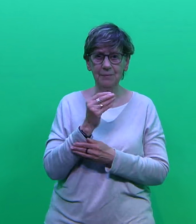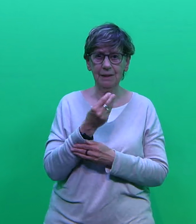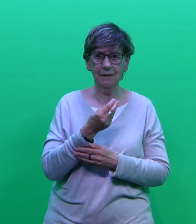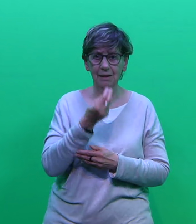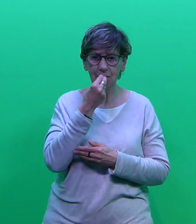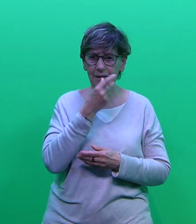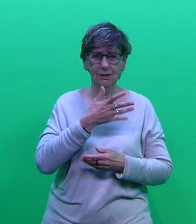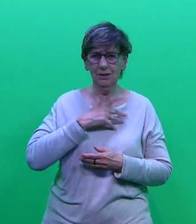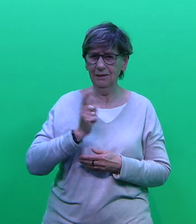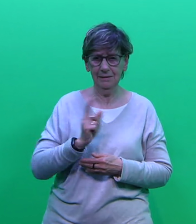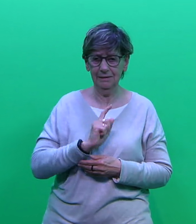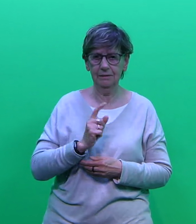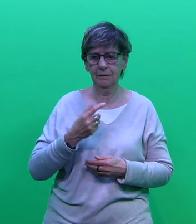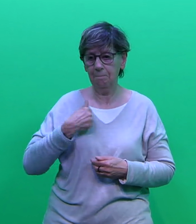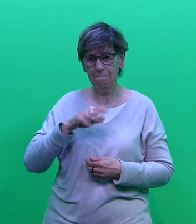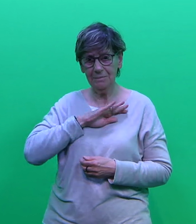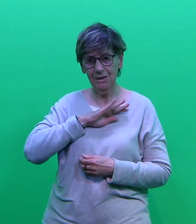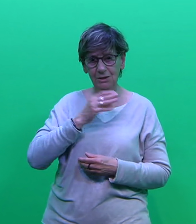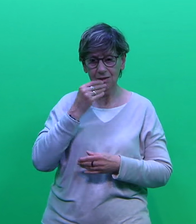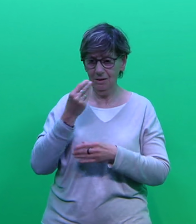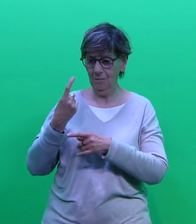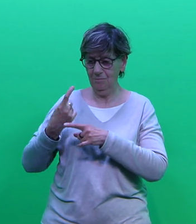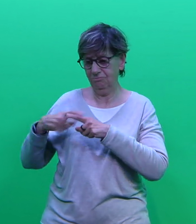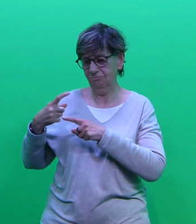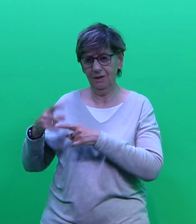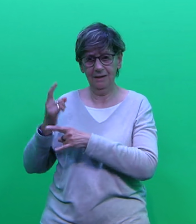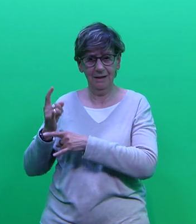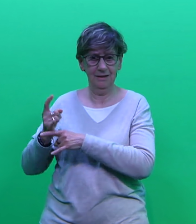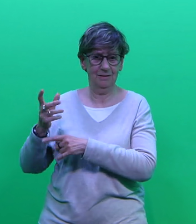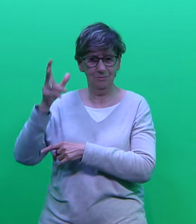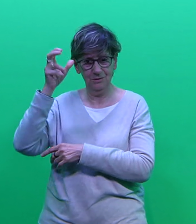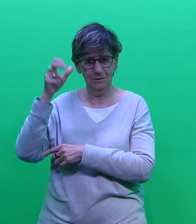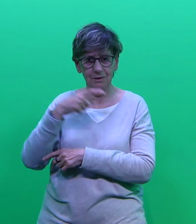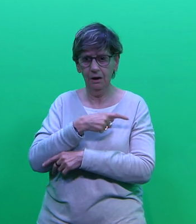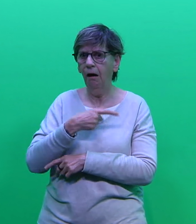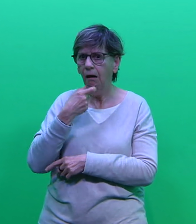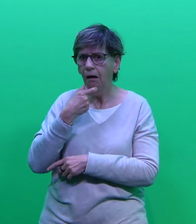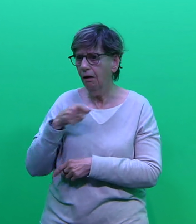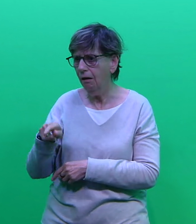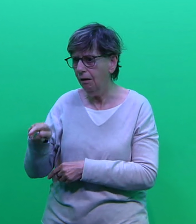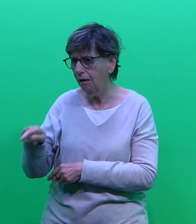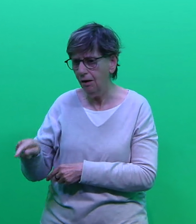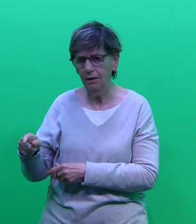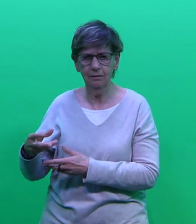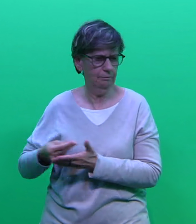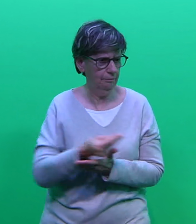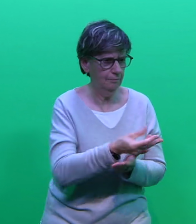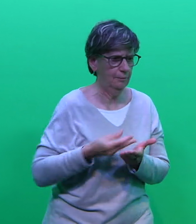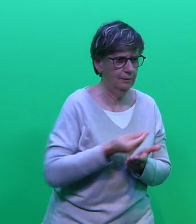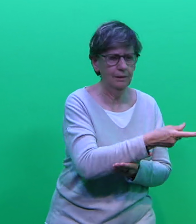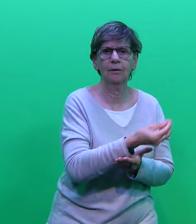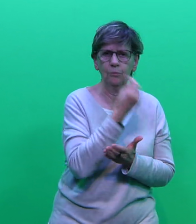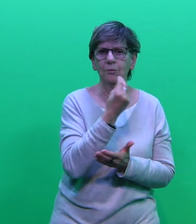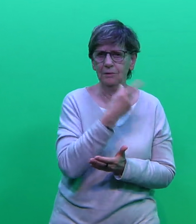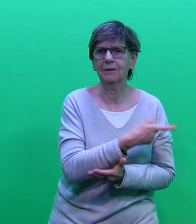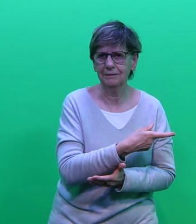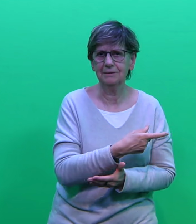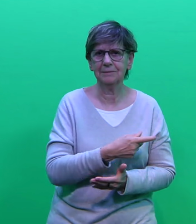El nadó no vol menjar, però quan veu el meu menjar, com ara carn, pollastre... li agrada i ho assenyala, li dono i sí que s'ho menja.